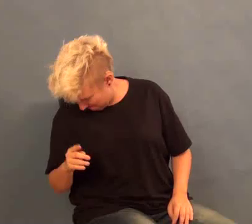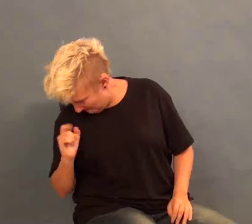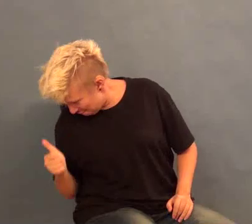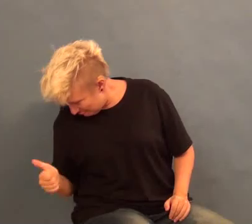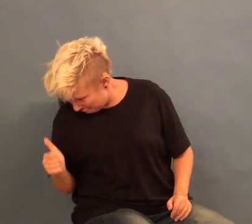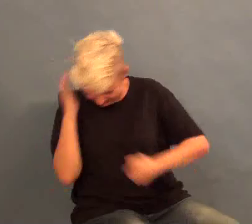W porządku?